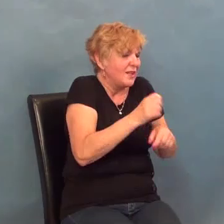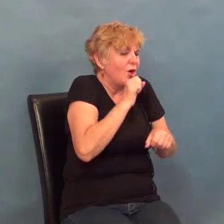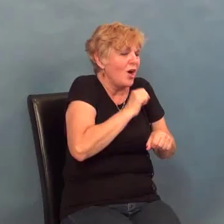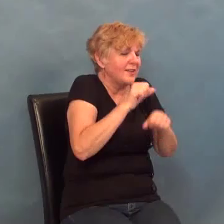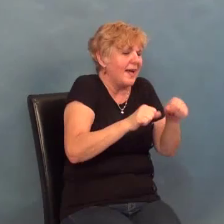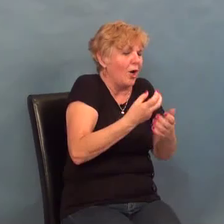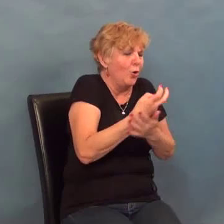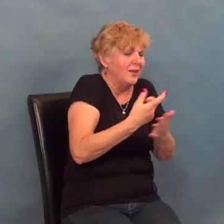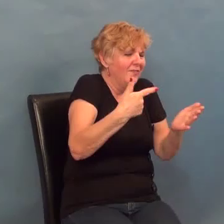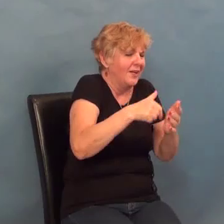Luty dwa tysiące jedenaście.